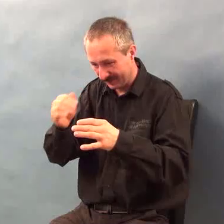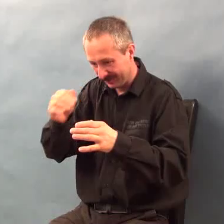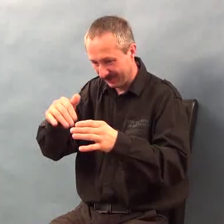Żaba zasnęła.